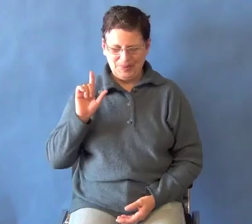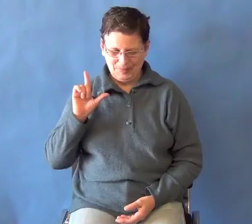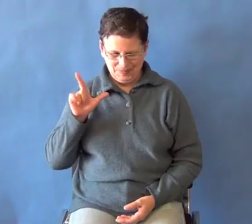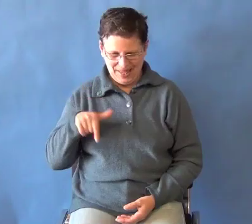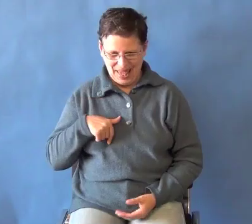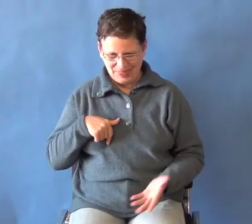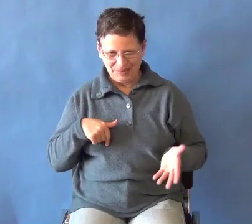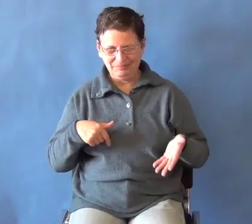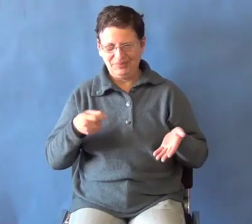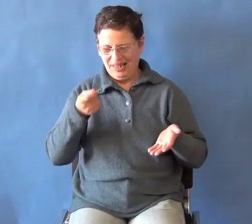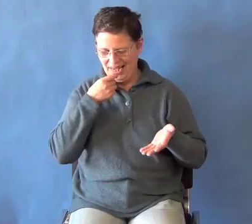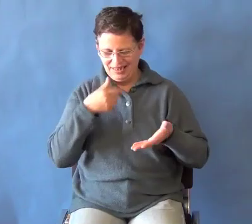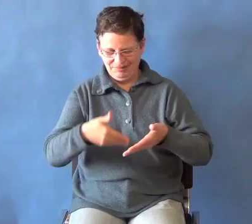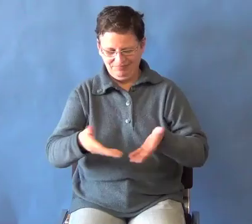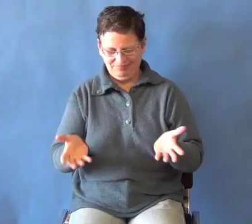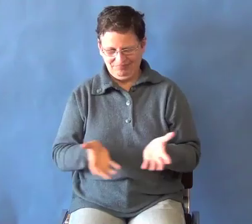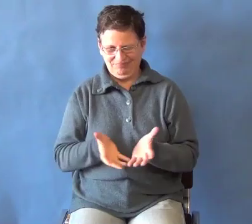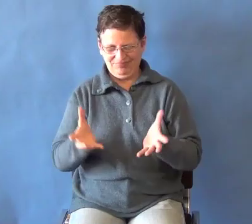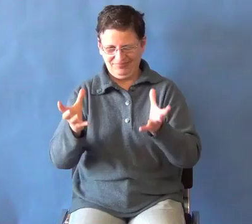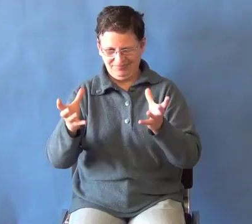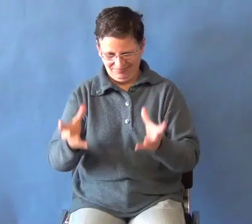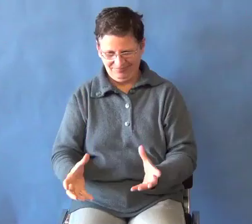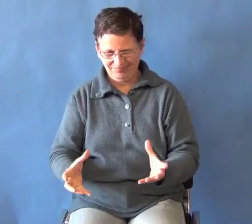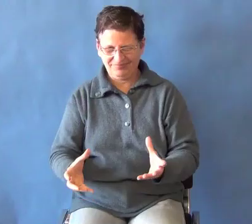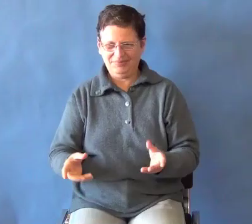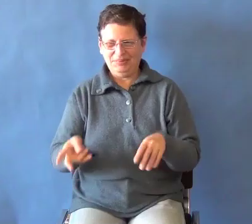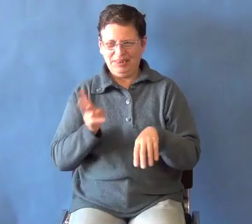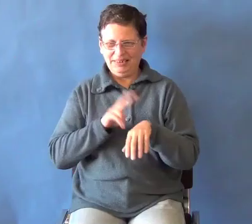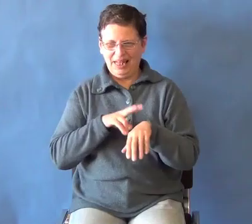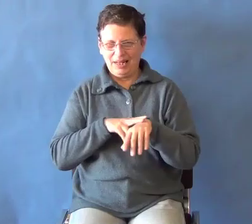Pan stawia miskę z jedzeniem.